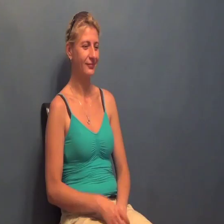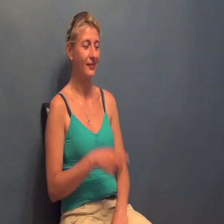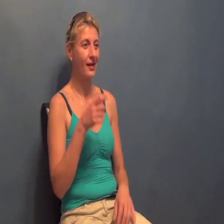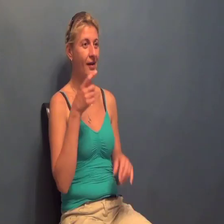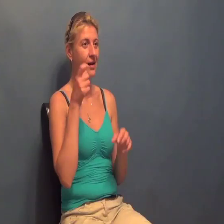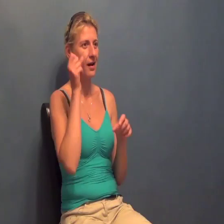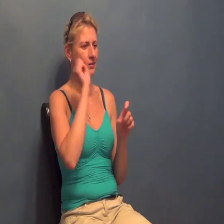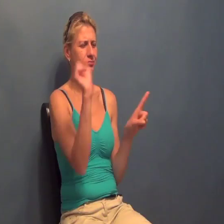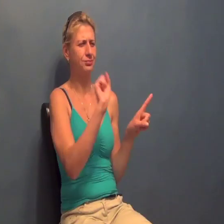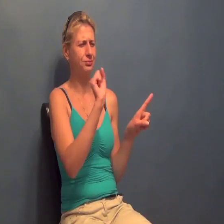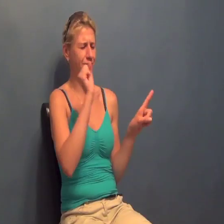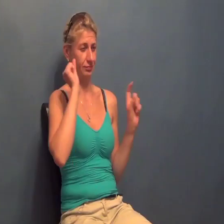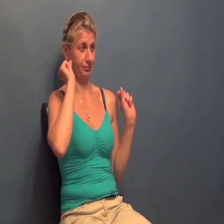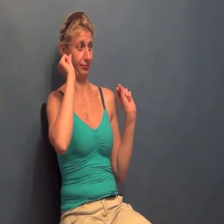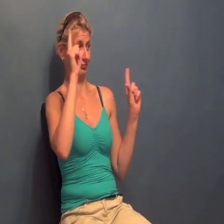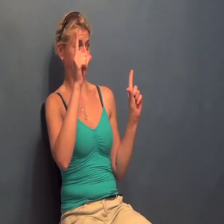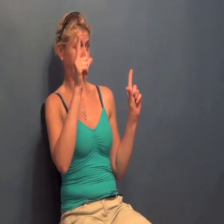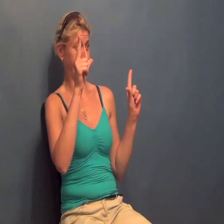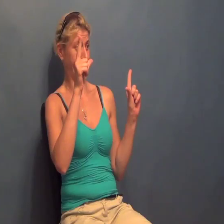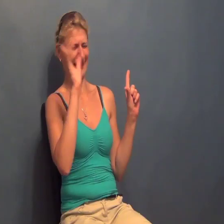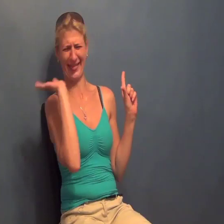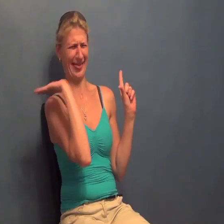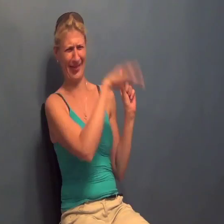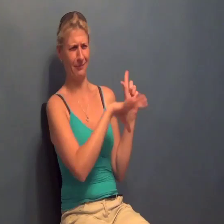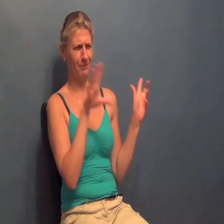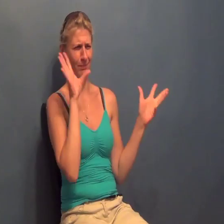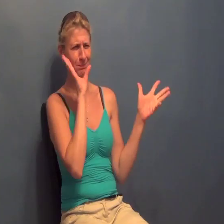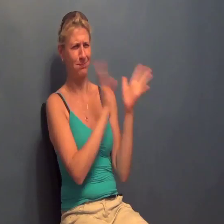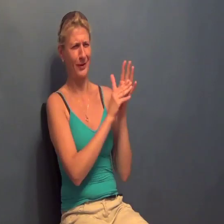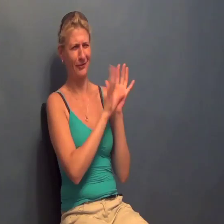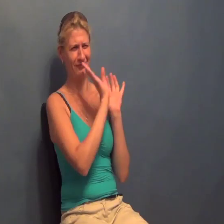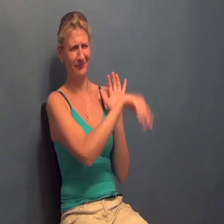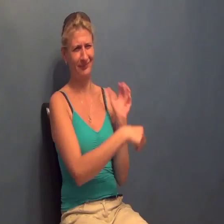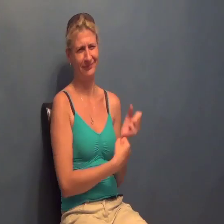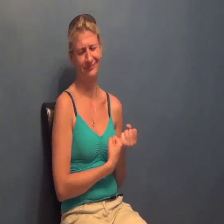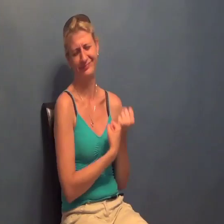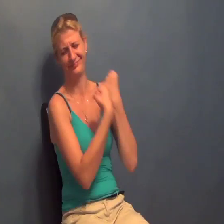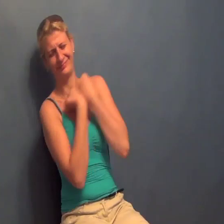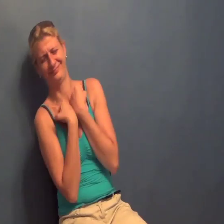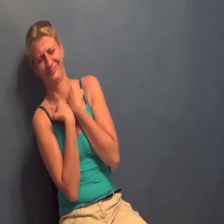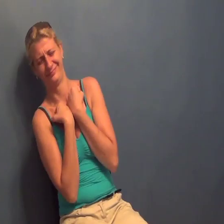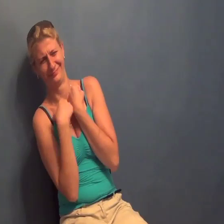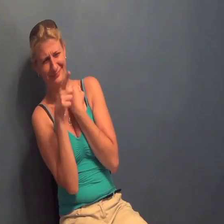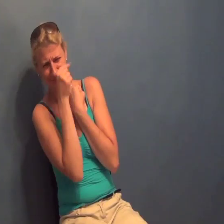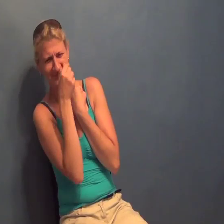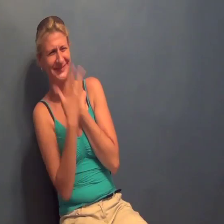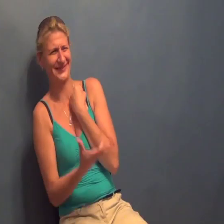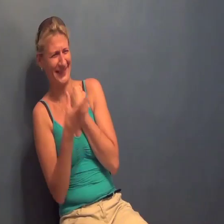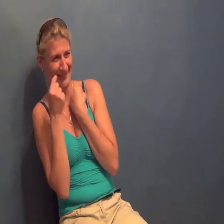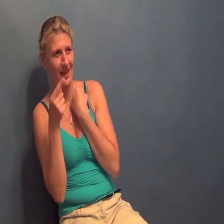Budzik dzwoni, budzi się, ale, ee, żeby jeszcze dalej, przykrywa się, chce spać, spać.